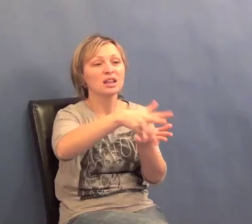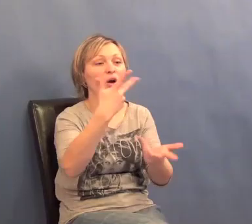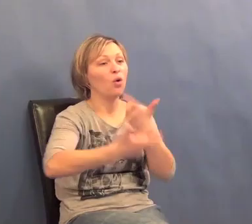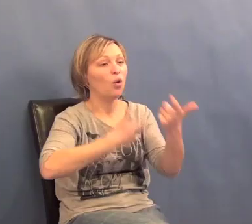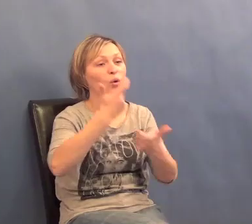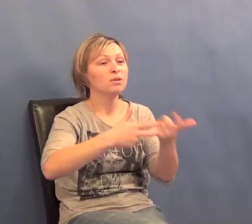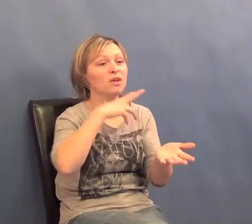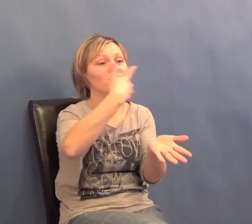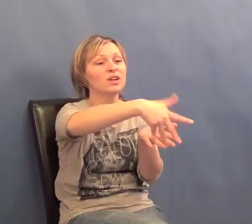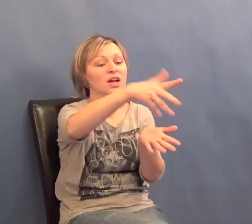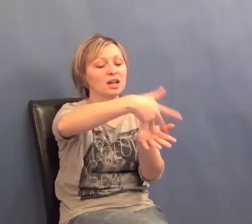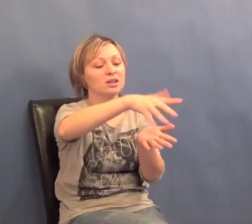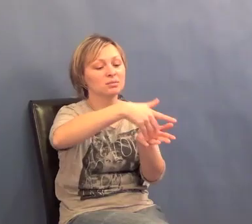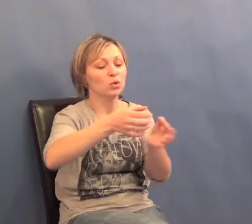Nie należy tego robić, bo zwiększają się wydatki na wodę.